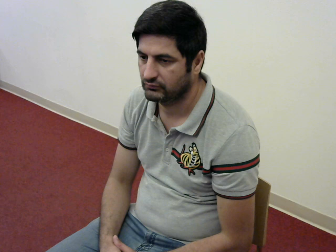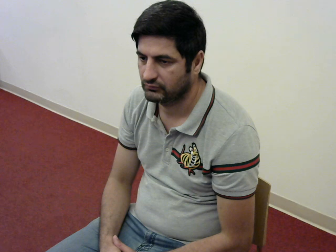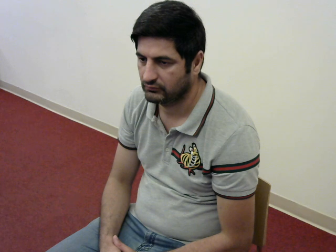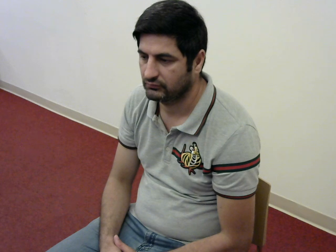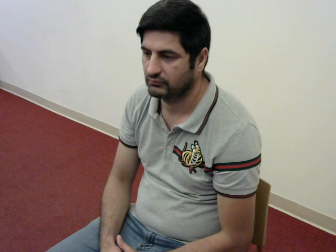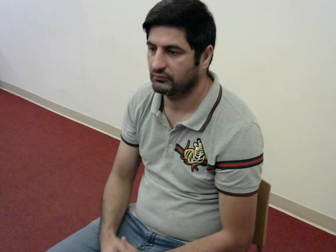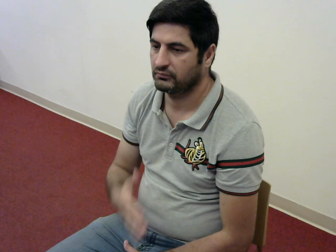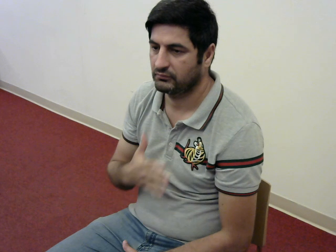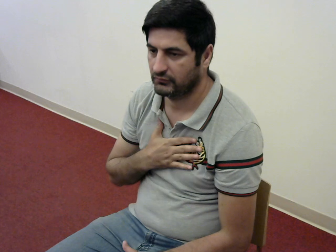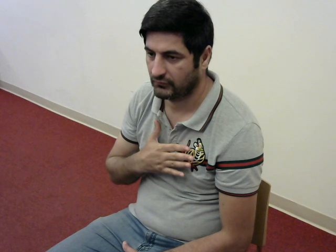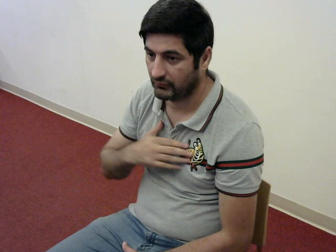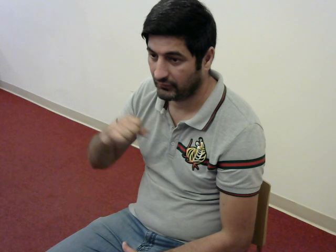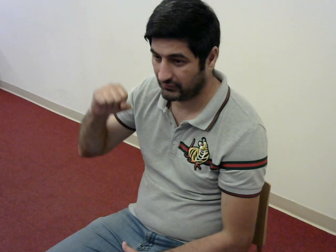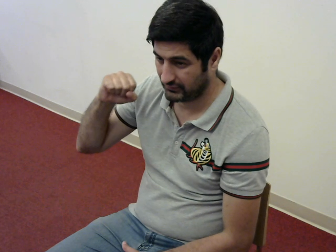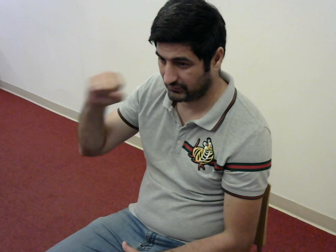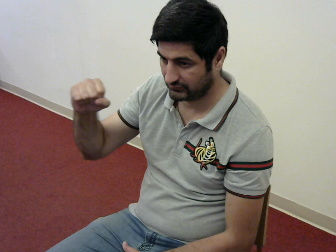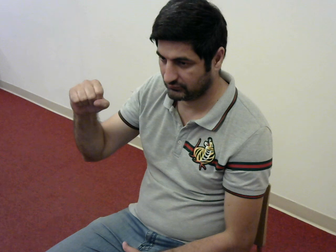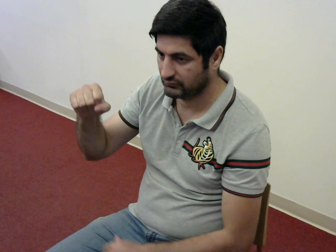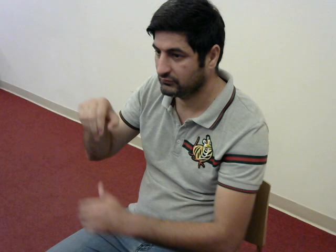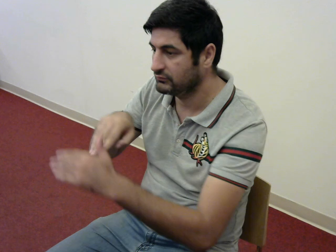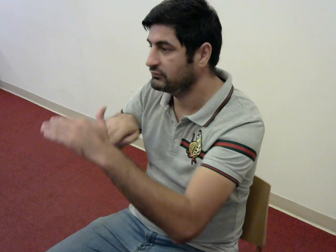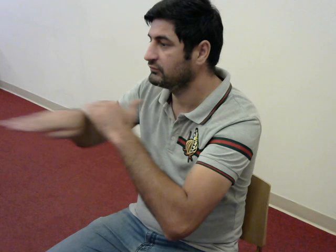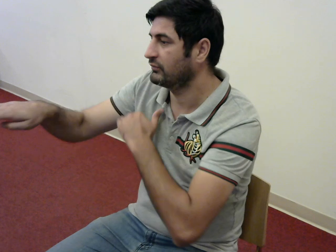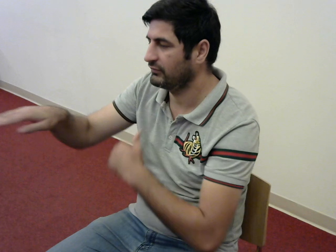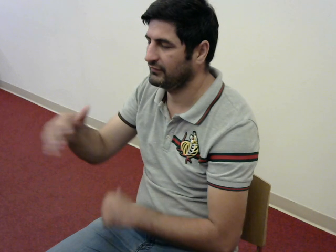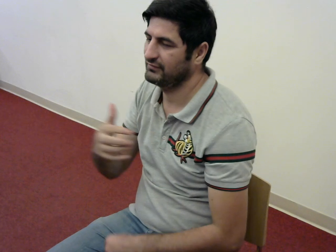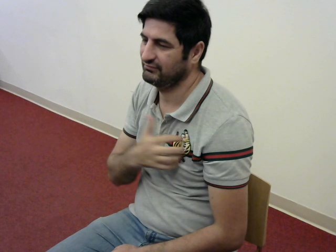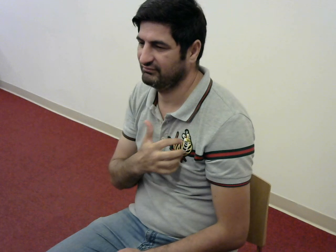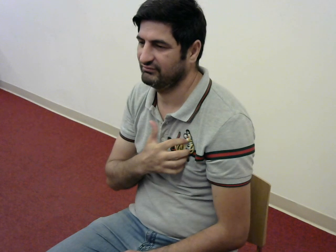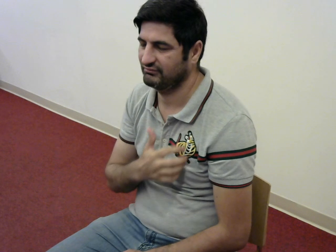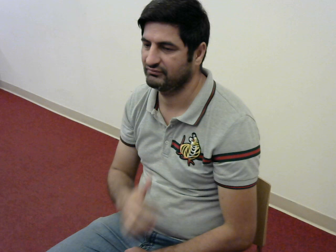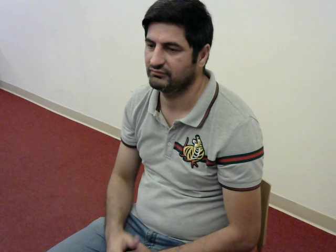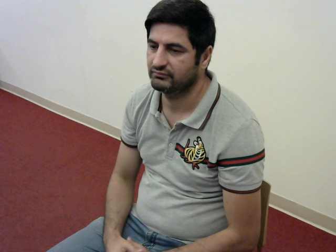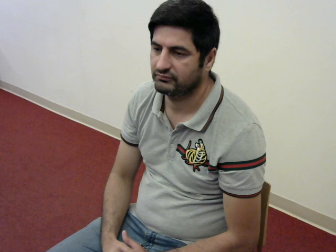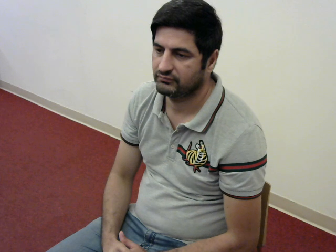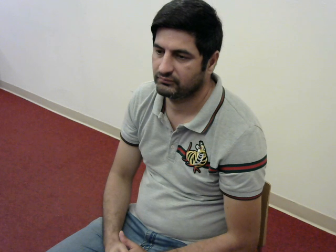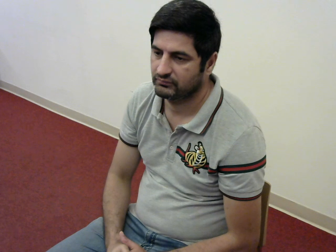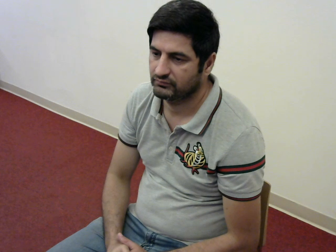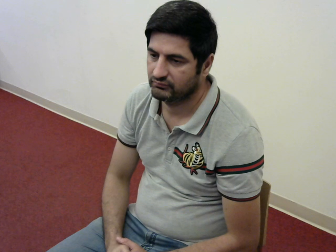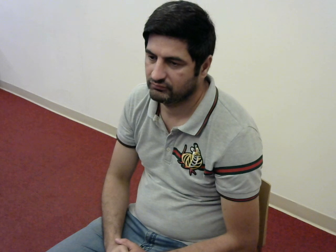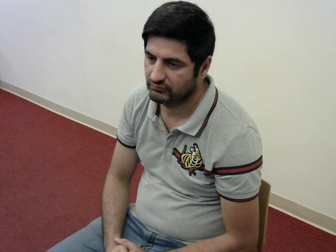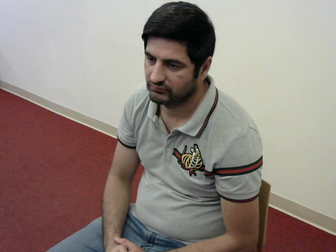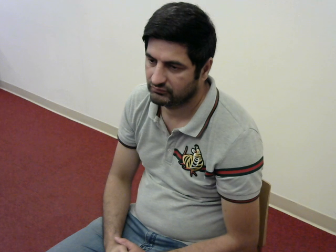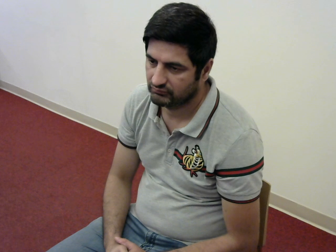Mən Qarabağa getmək istəyirəm